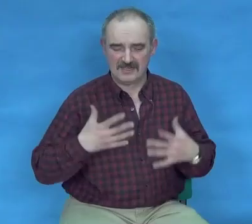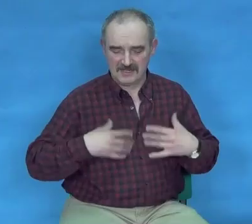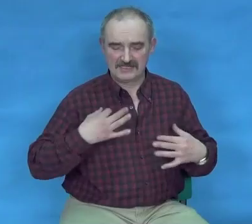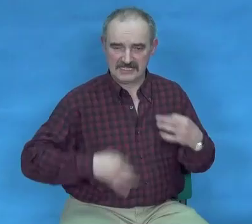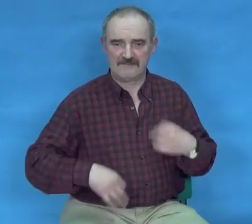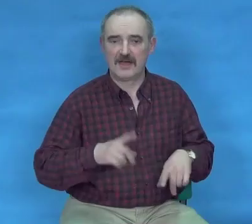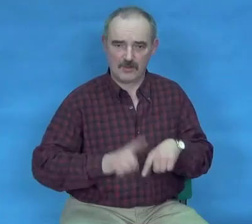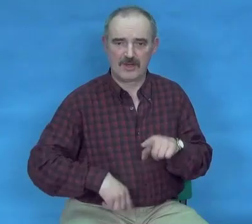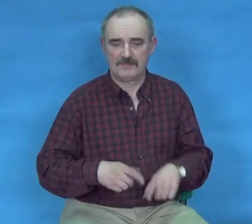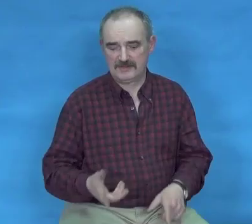Trzeba być ubranym normalnie.